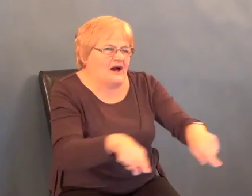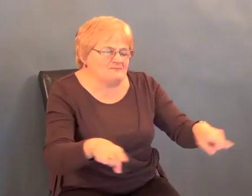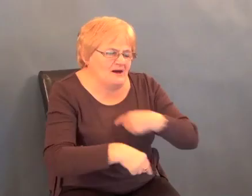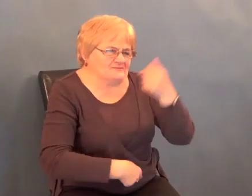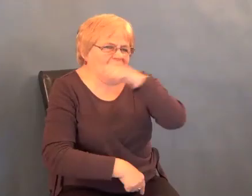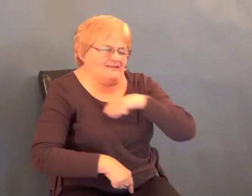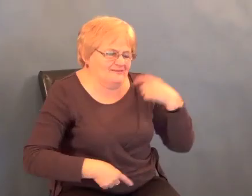A ja sama jestem!